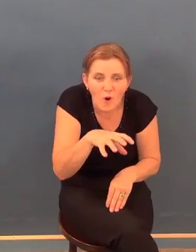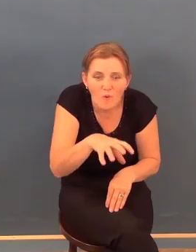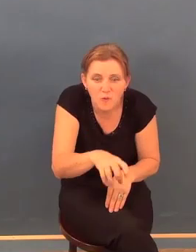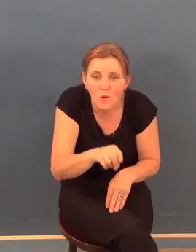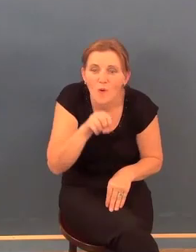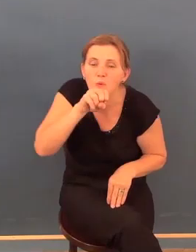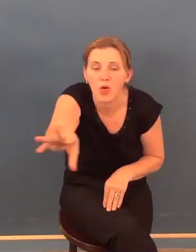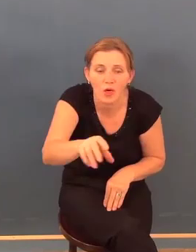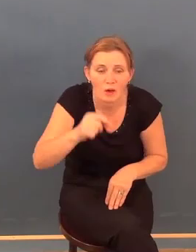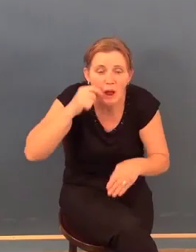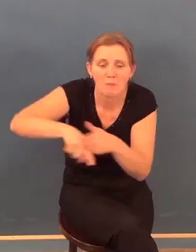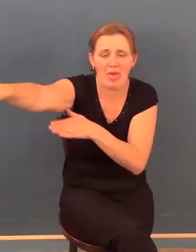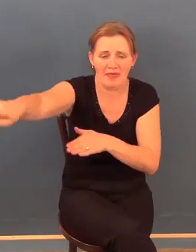Nabiera wody do pyszczka i pluje nią na kota.